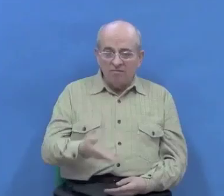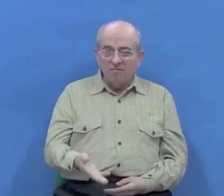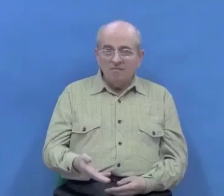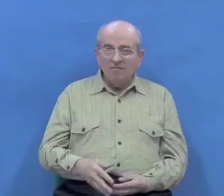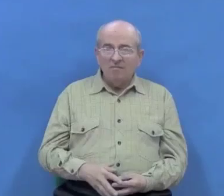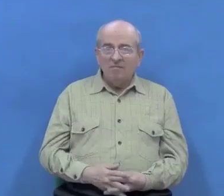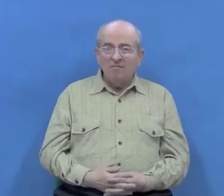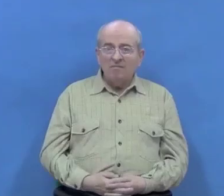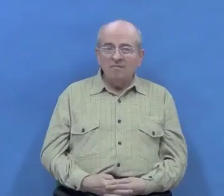Tutaj nie ma.